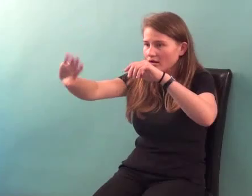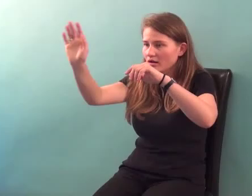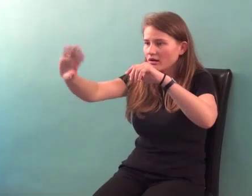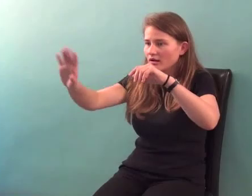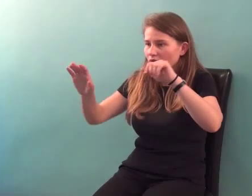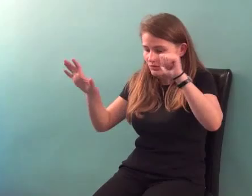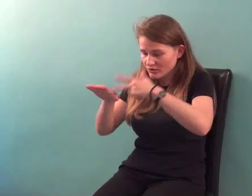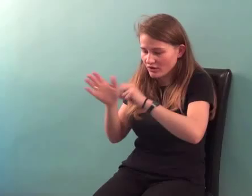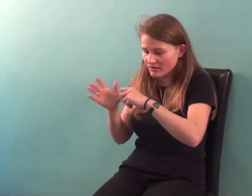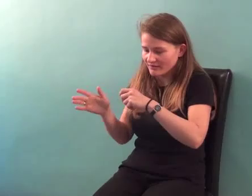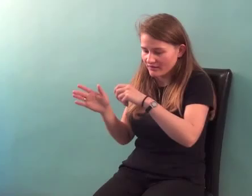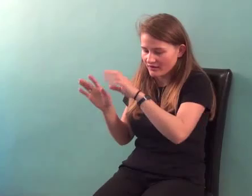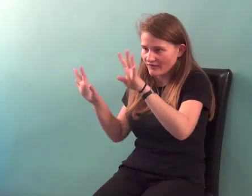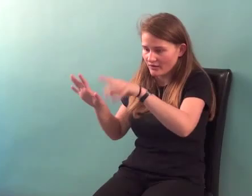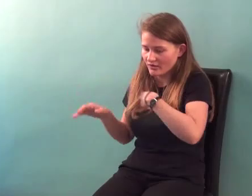Od szóstej trzydzieści do dziewiątej spotkanie.